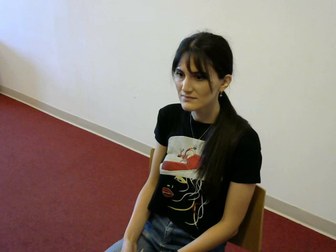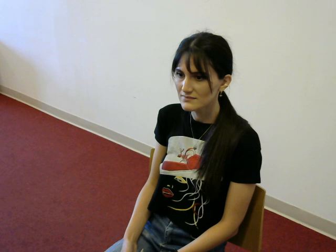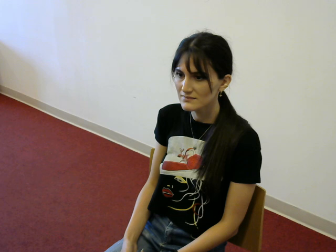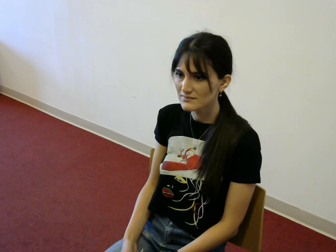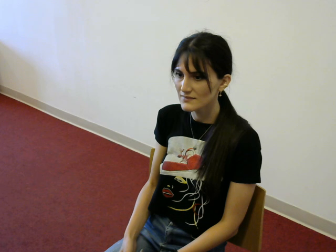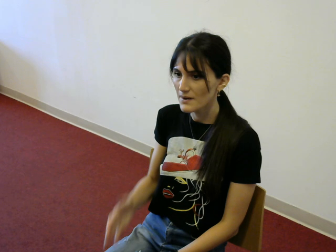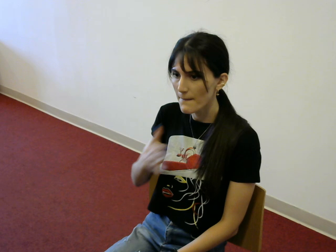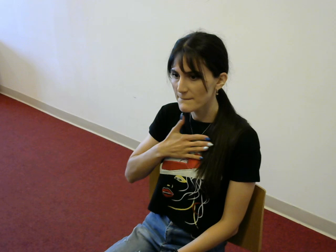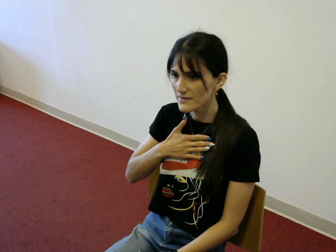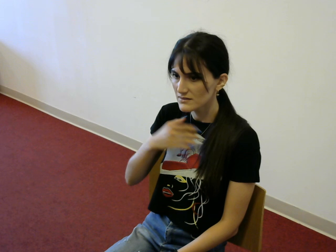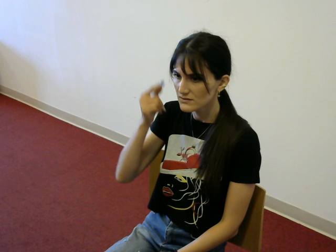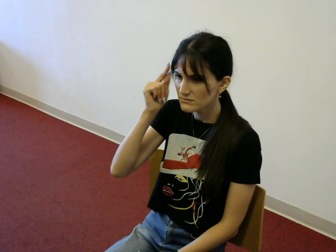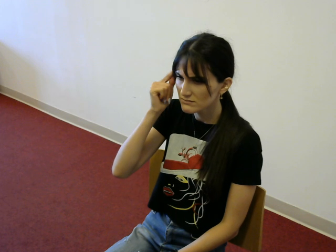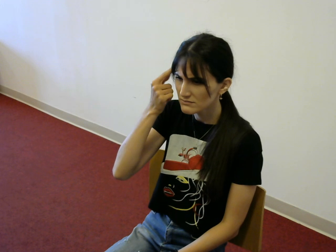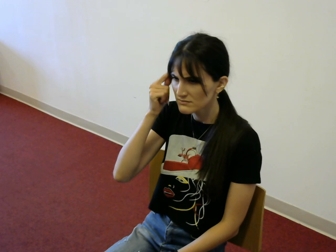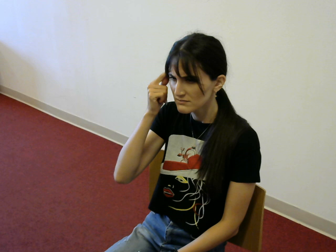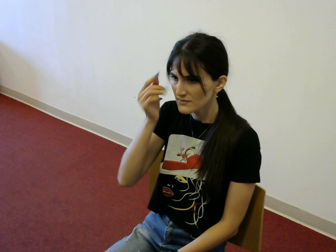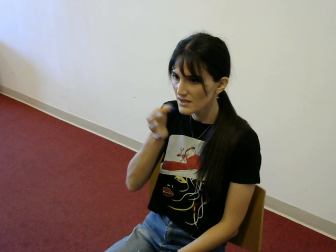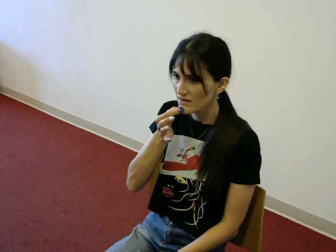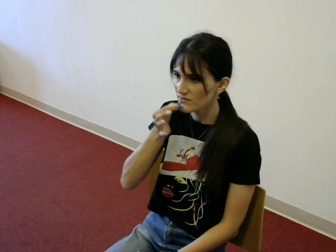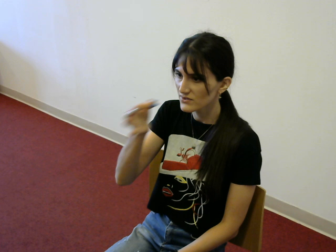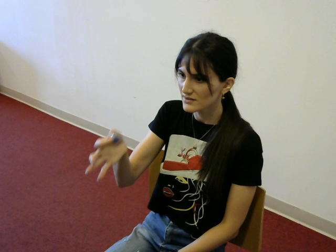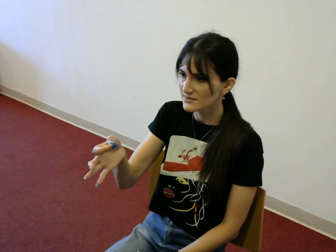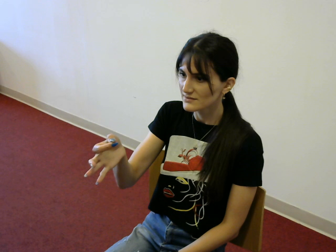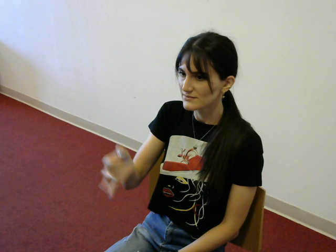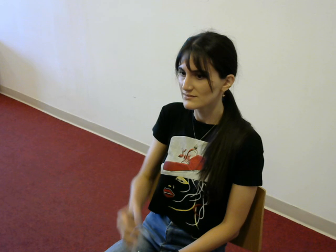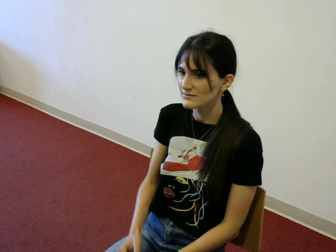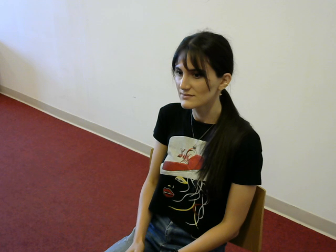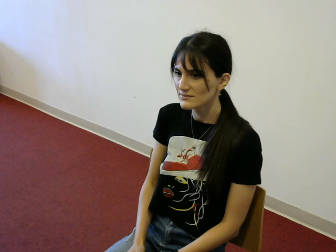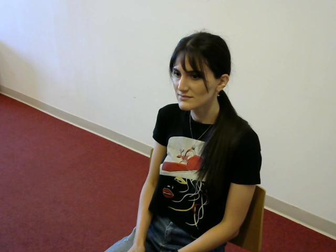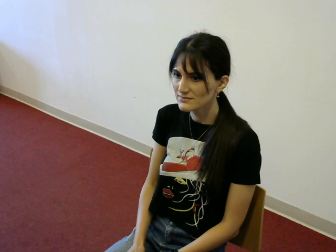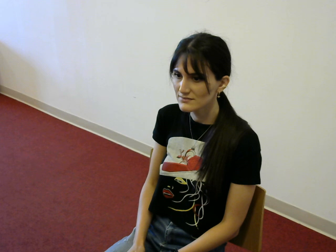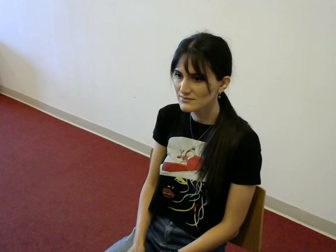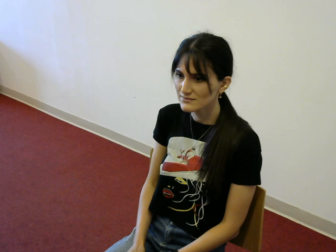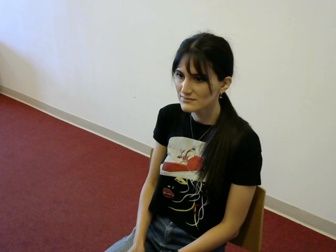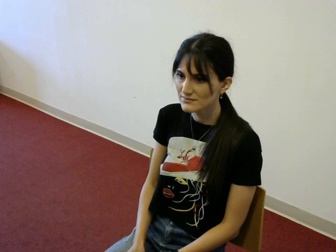Mən fikirləşim, deyərəm